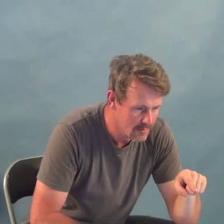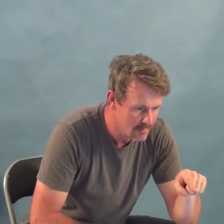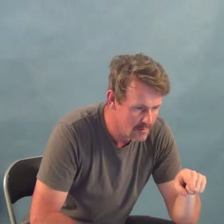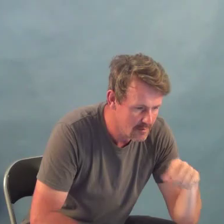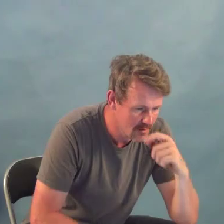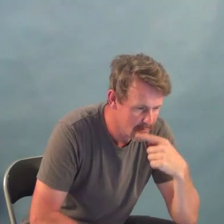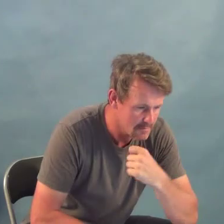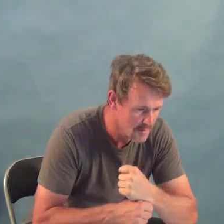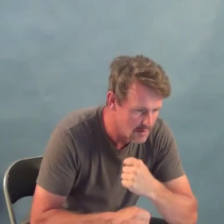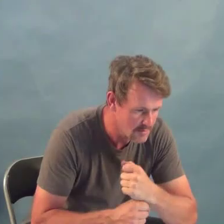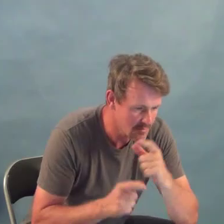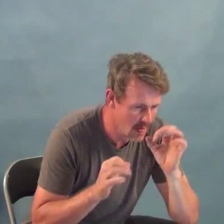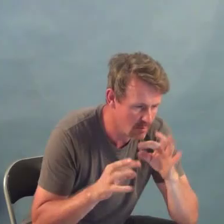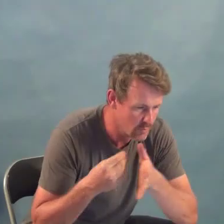Pracuję, potem robię zakupy.